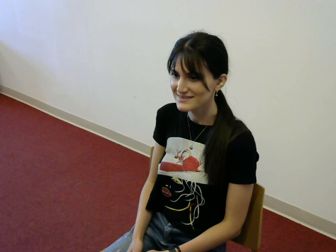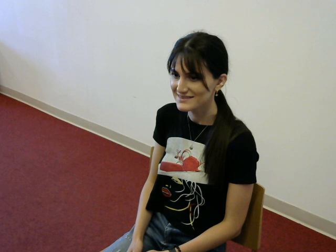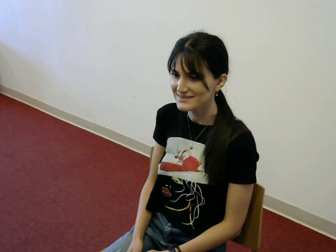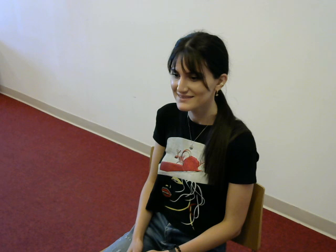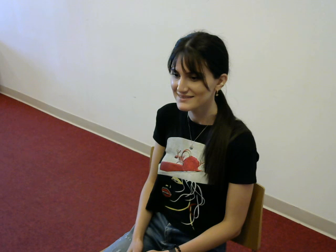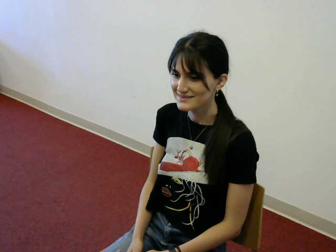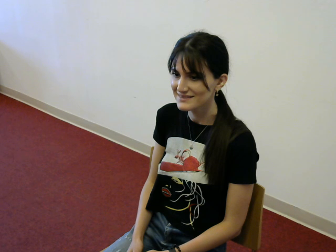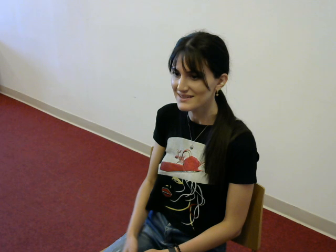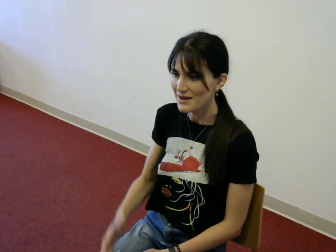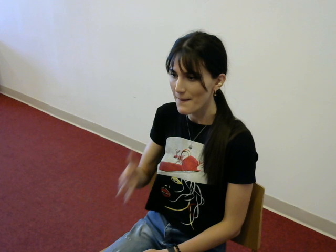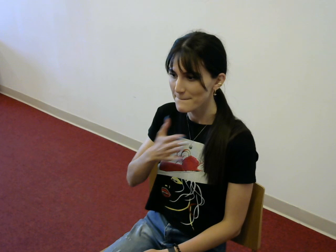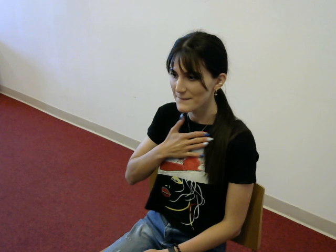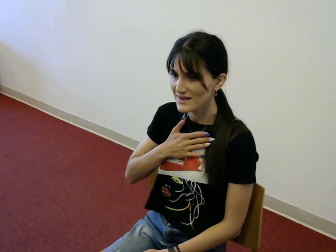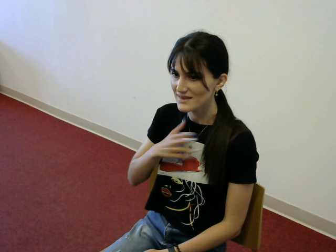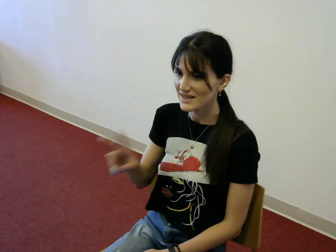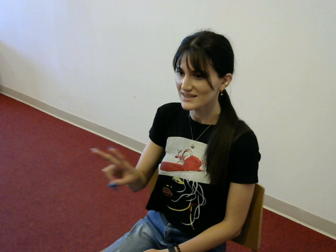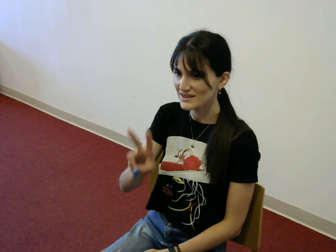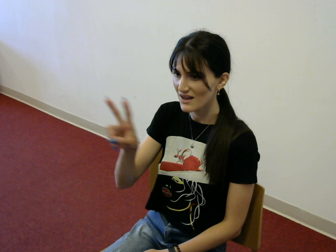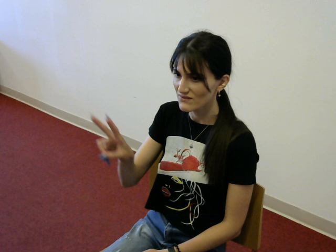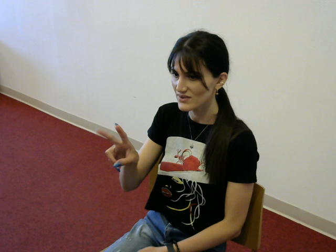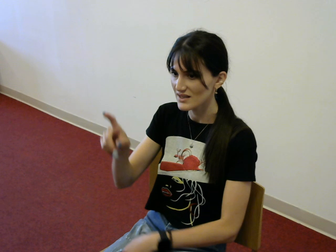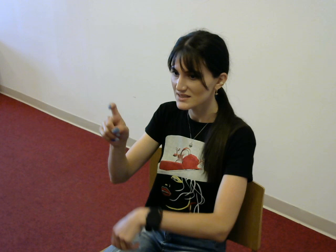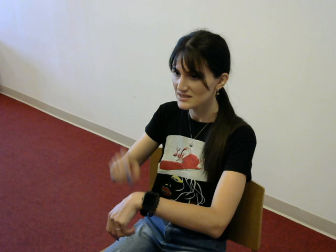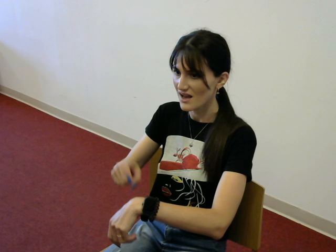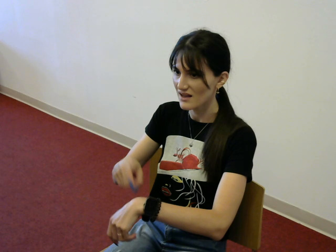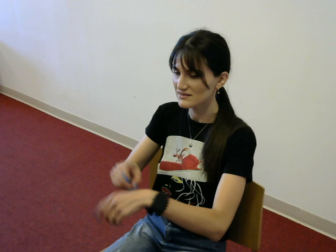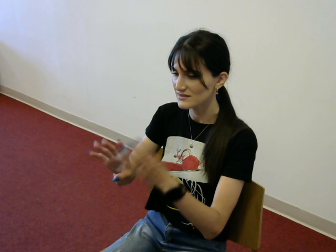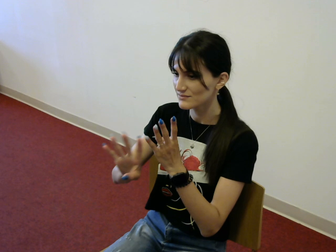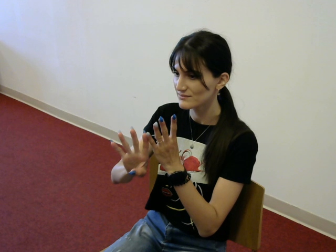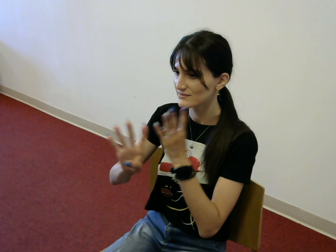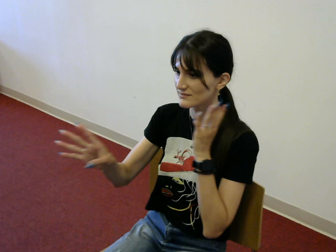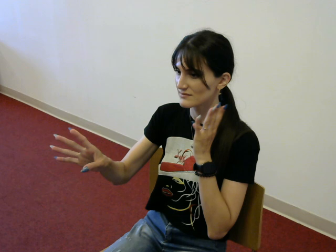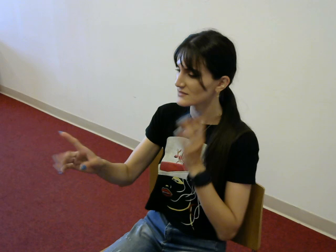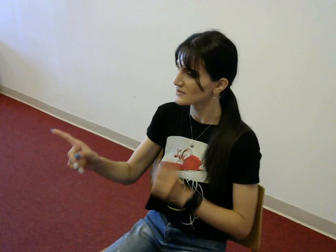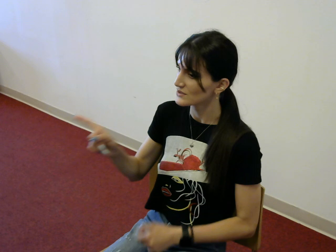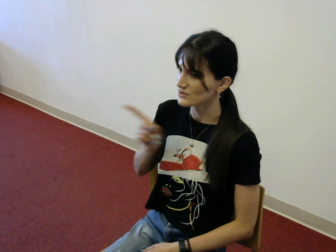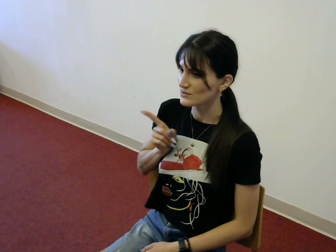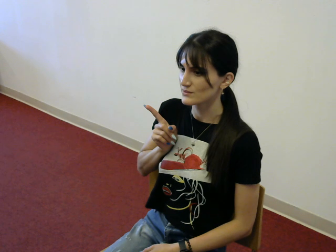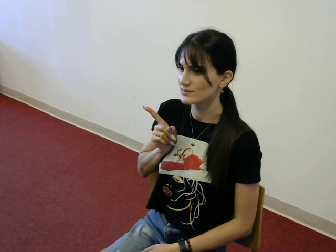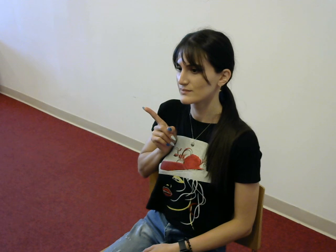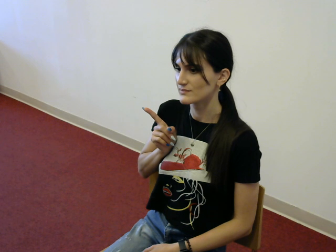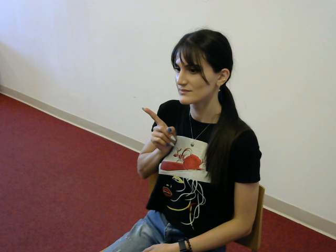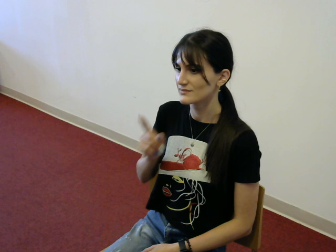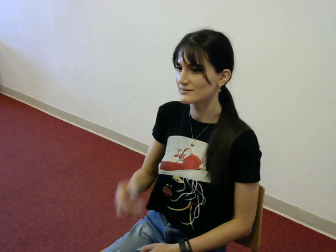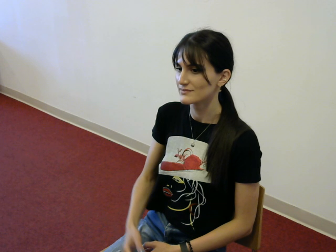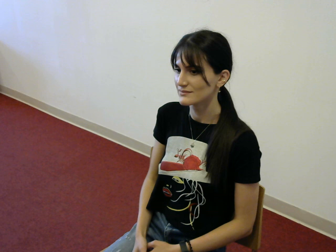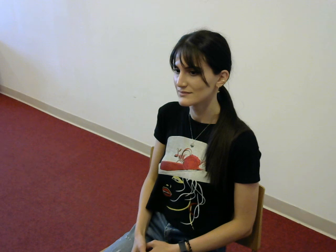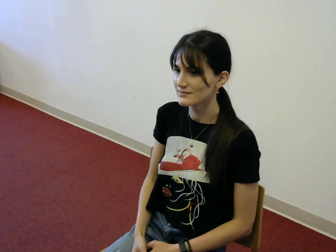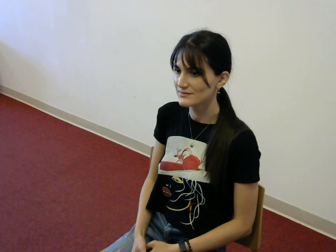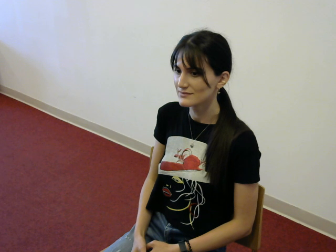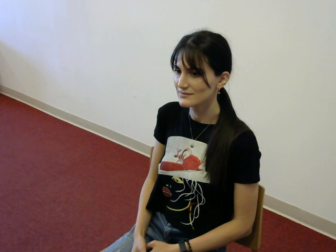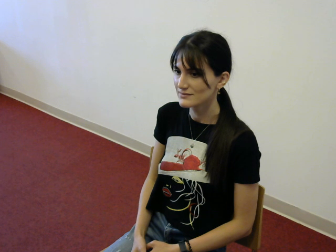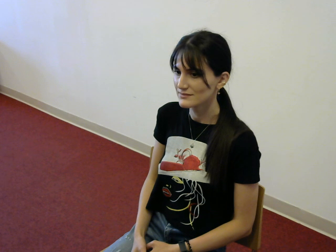Mən iki saatdır növbədə gözləyirəm